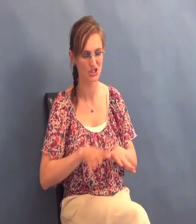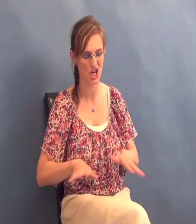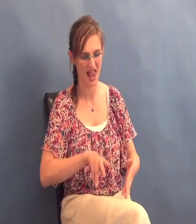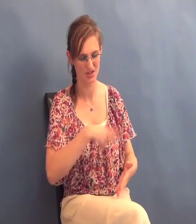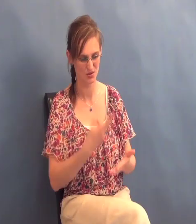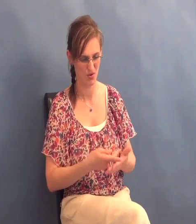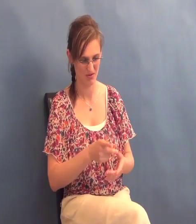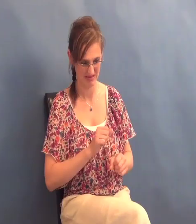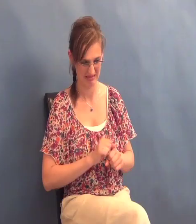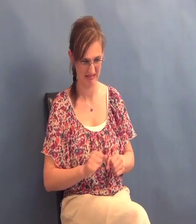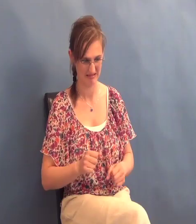Jest ślisko i można upaść.